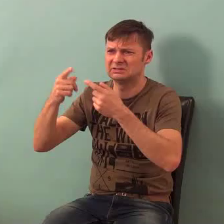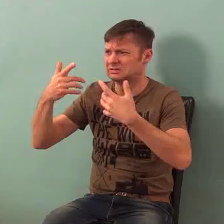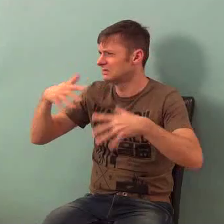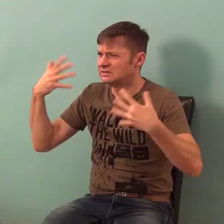Denerwują się.